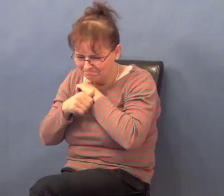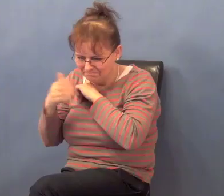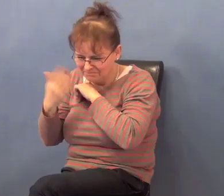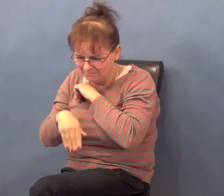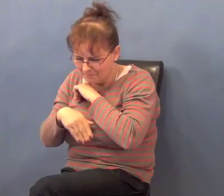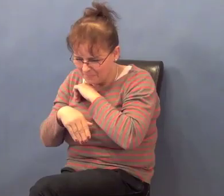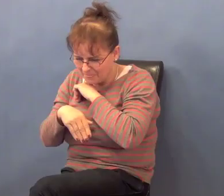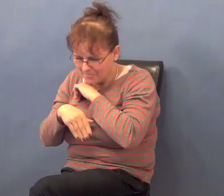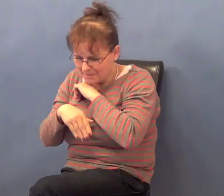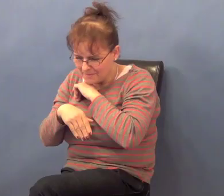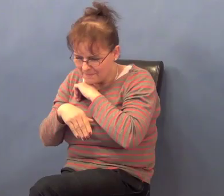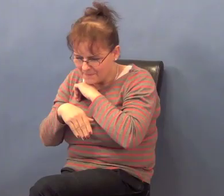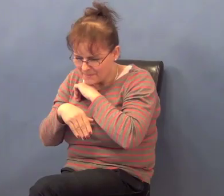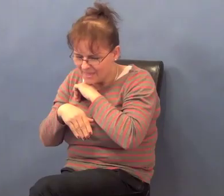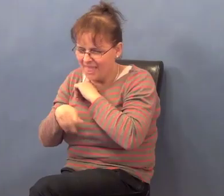Na końcu.